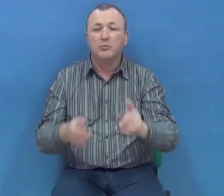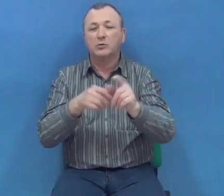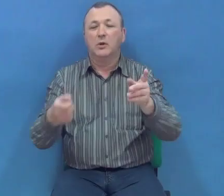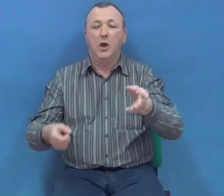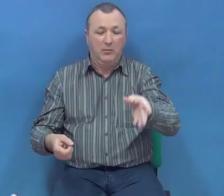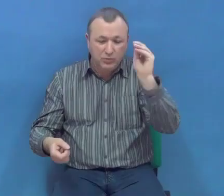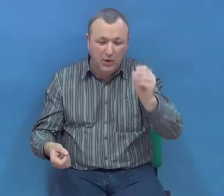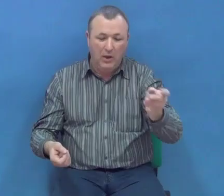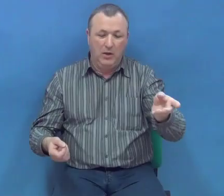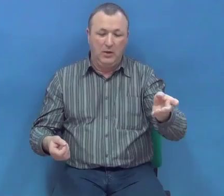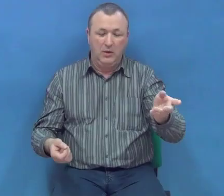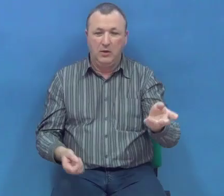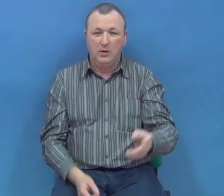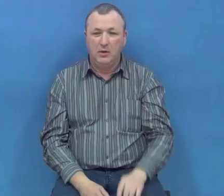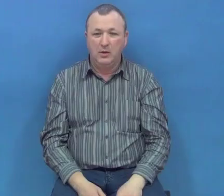Może chodzi o kradzież.